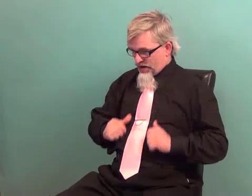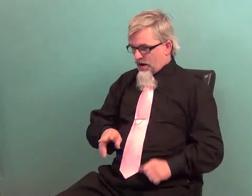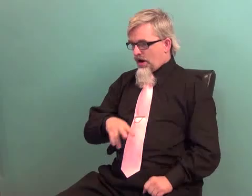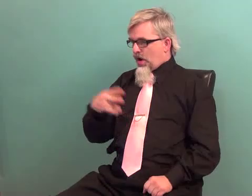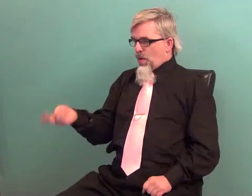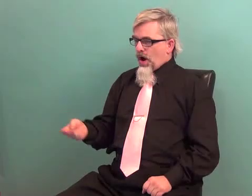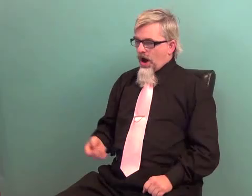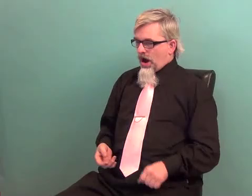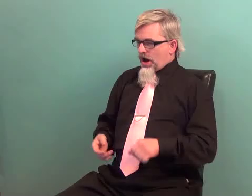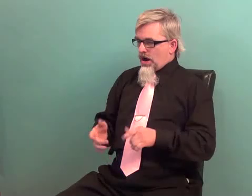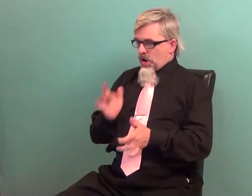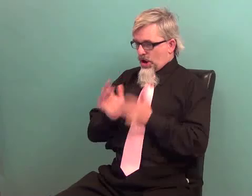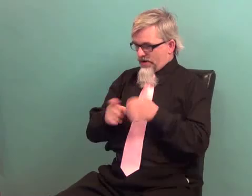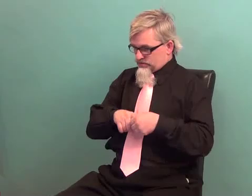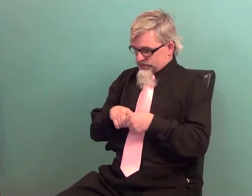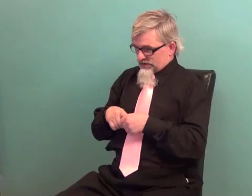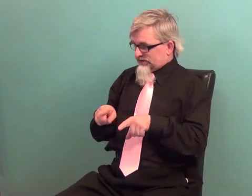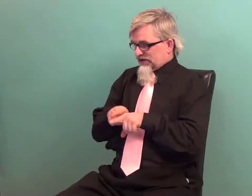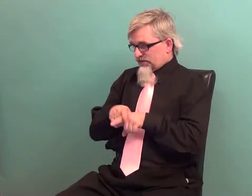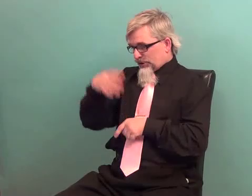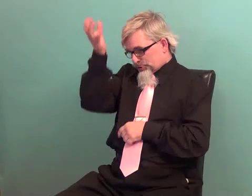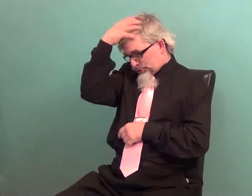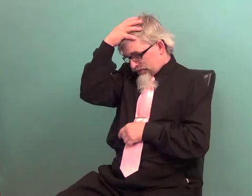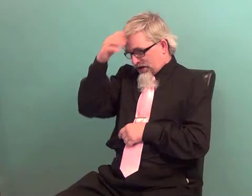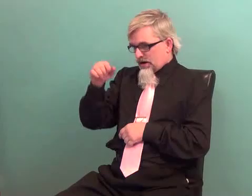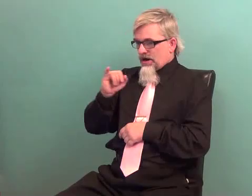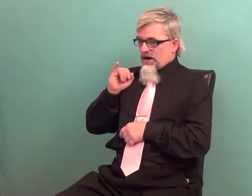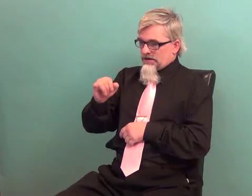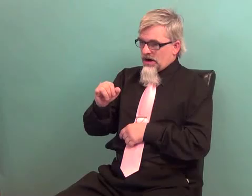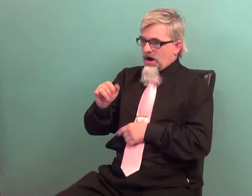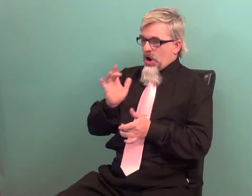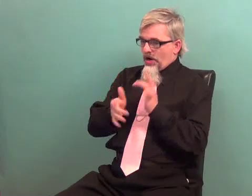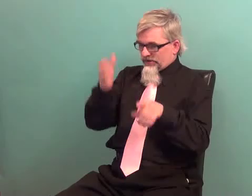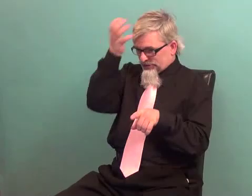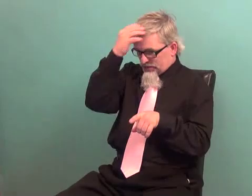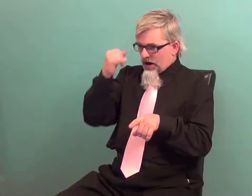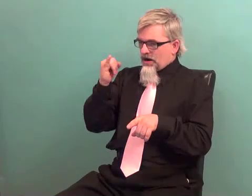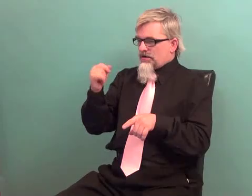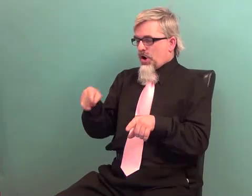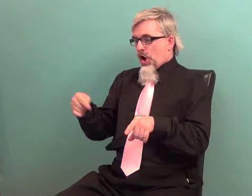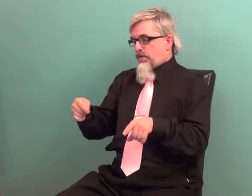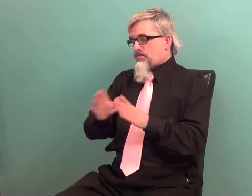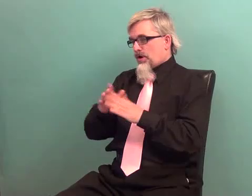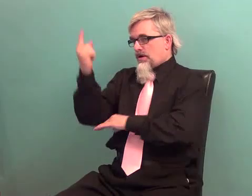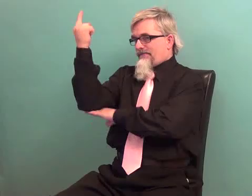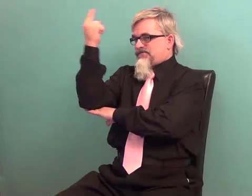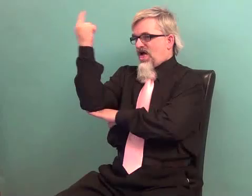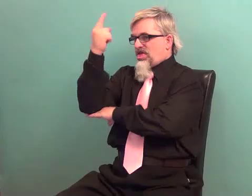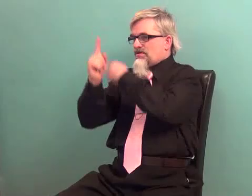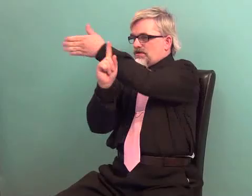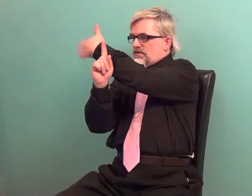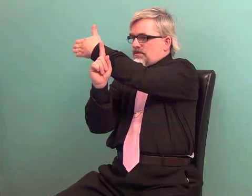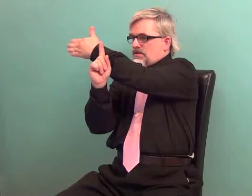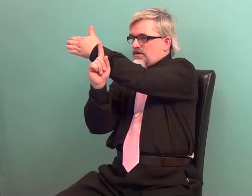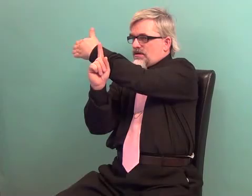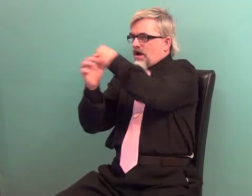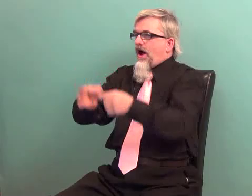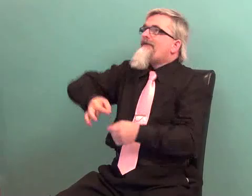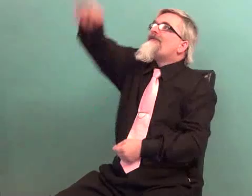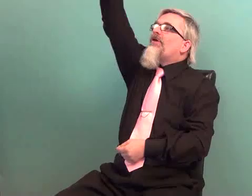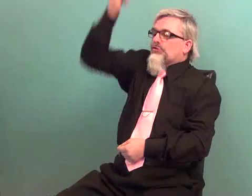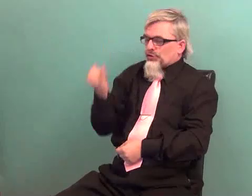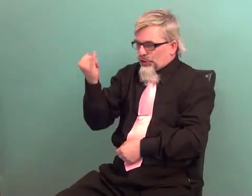Na drugim obrazku jest rower z przyczepą, więc tak samo trzeba kask mieć na głowie, a także dobrze jest zamontować w przyczepie dla dziecka flagę na słupku.